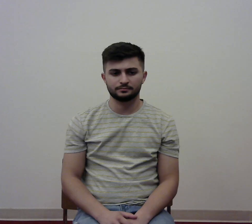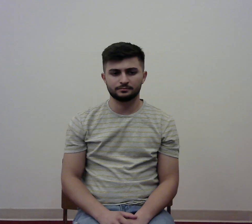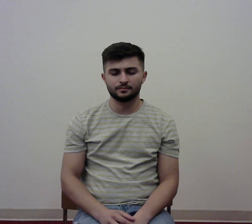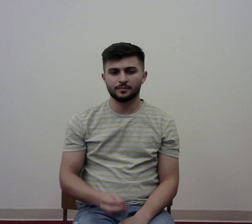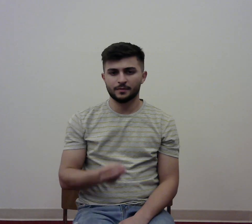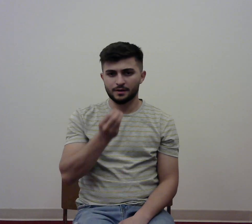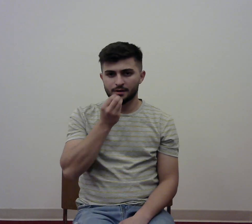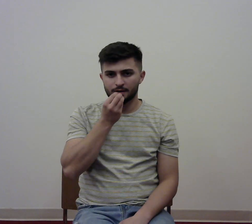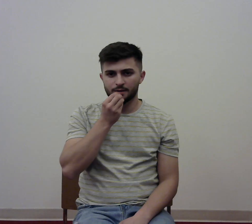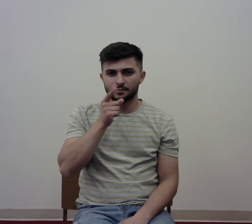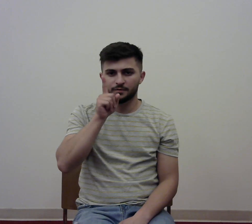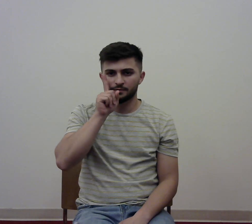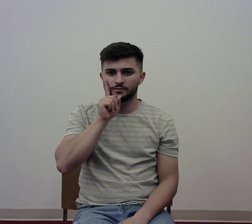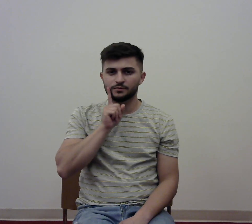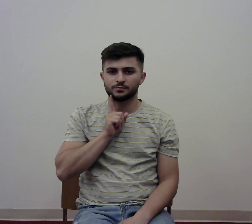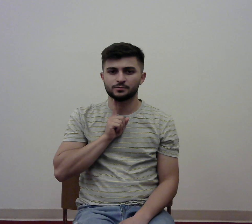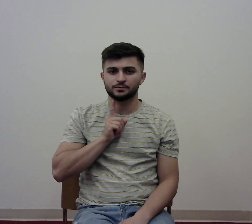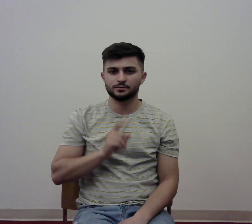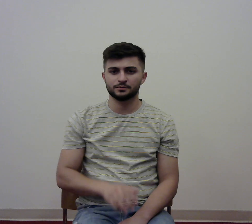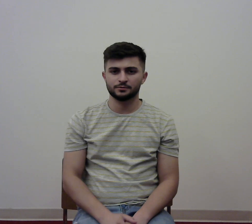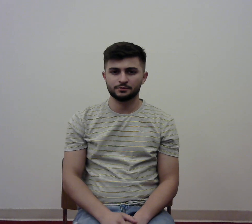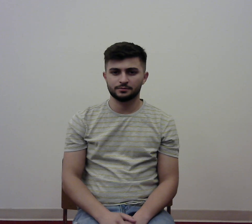Yemək dadlı idi